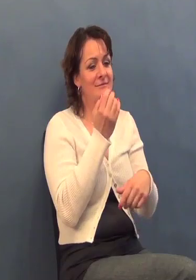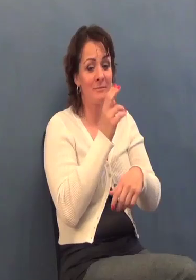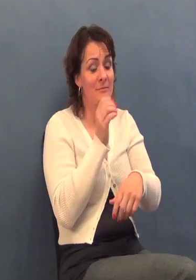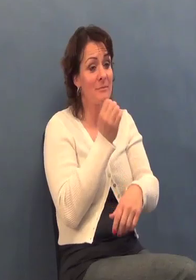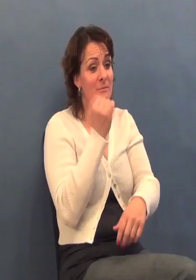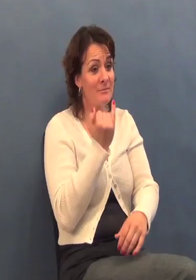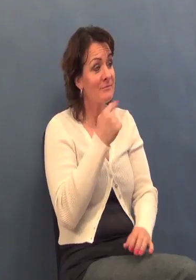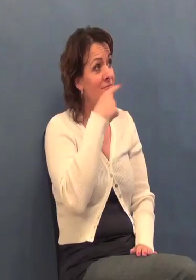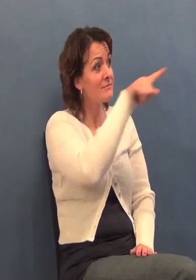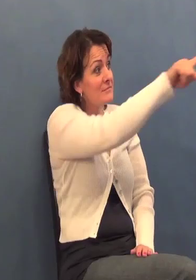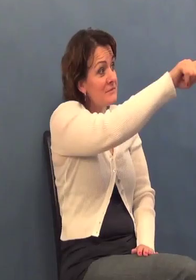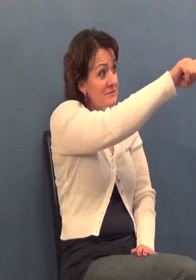Dziecko mówi coś i pokazuje coś policjantowi.